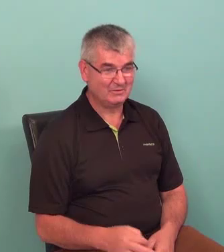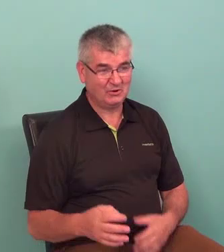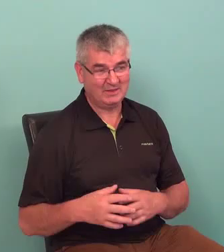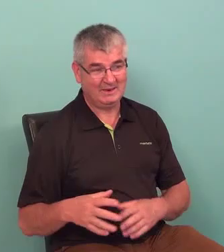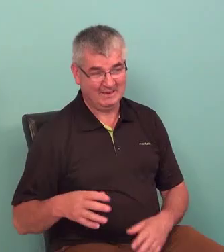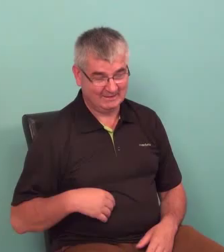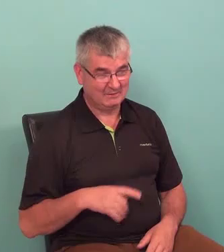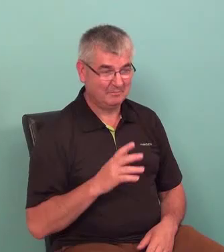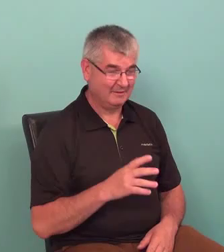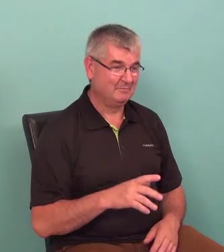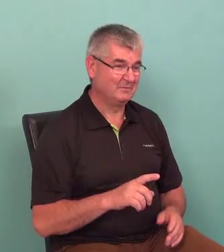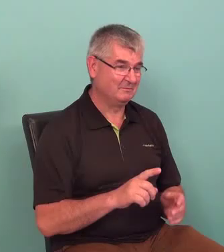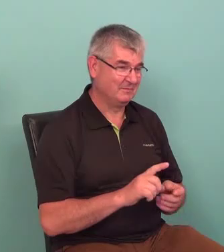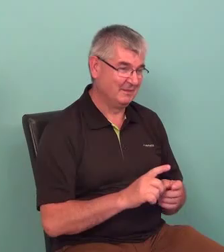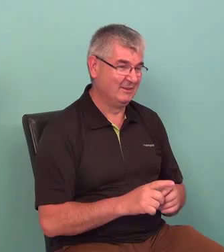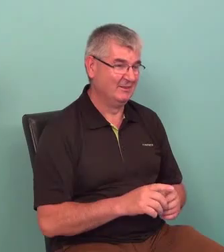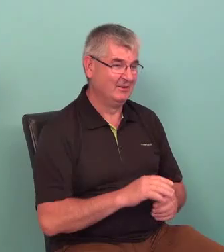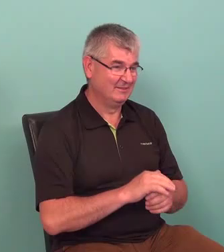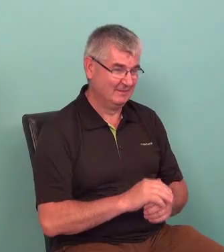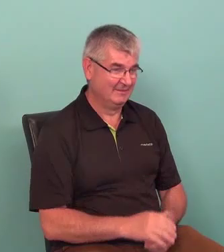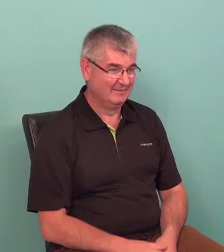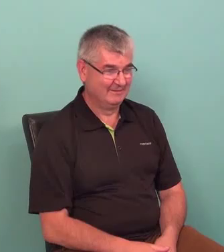Razem z żoną będziemy się spotykać z kolegami.